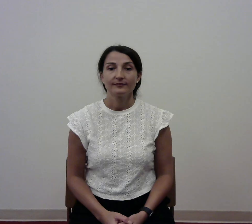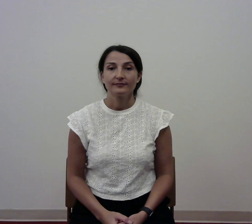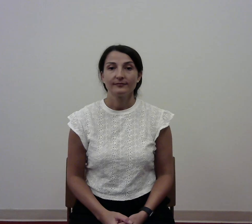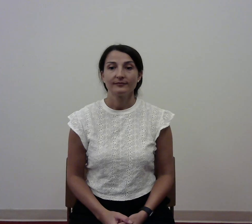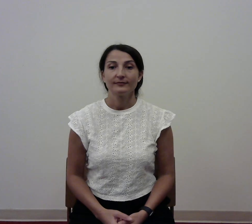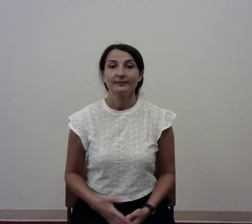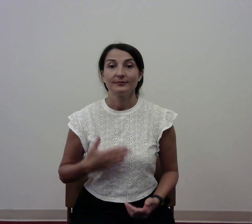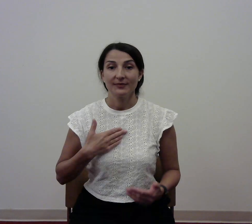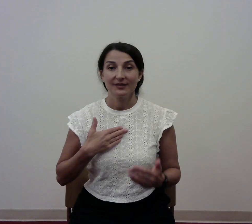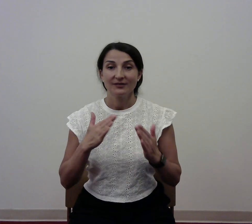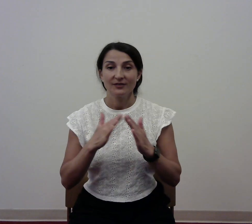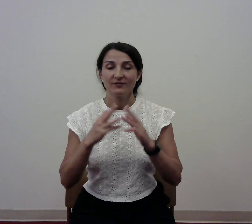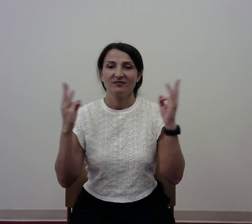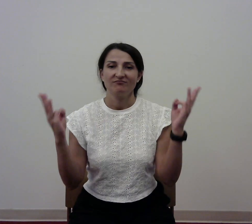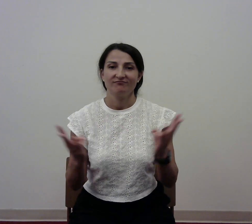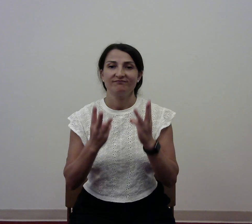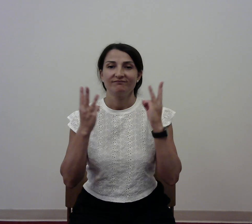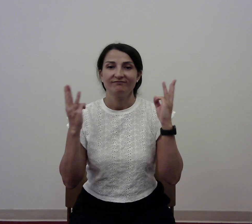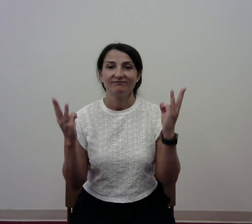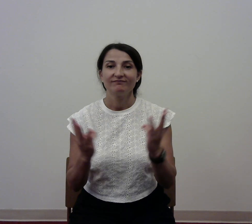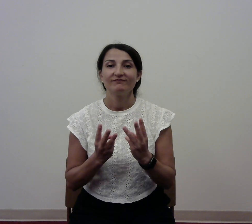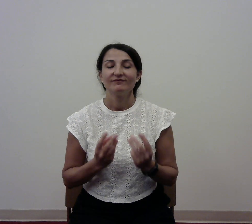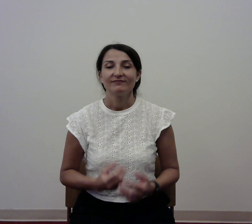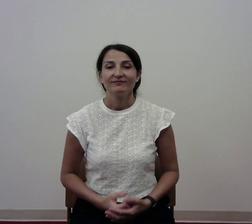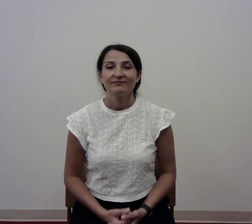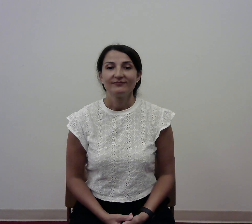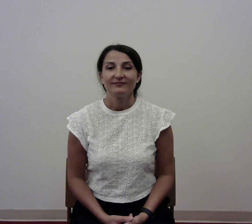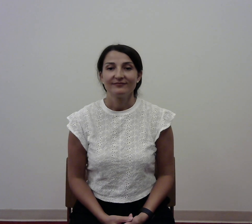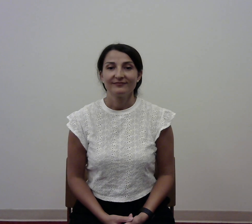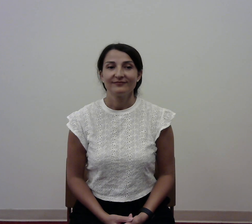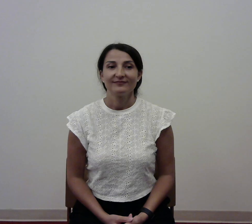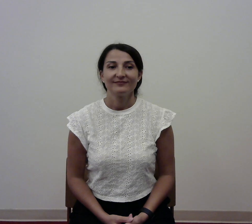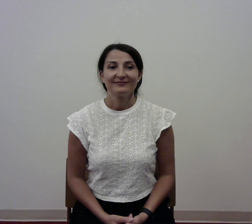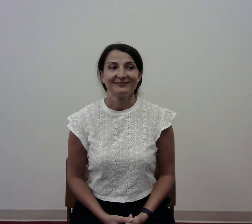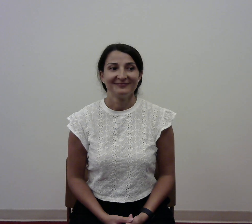Bizim evizim yanır